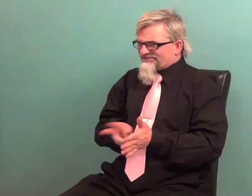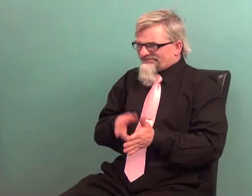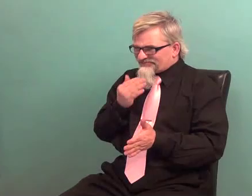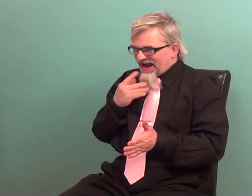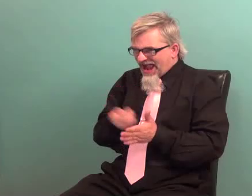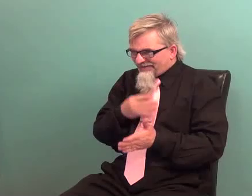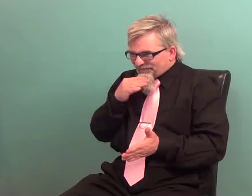Jeden raz wystarczy?